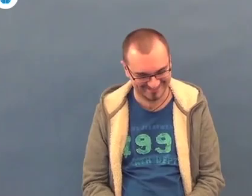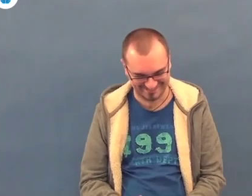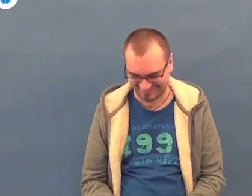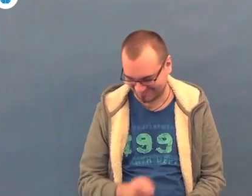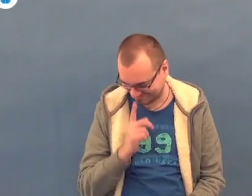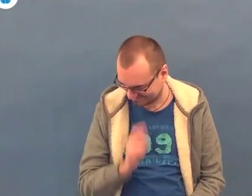Super.